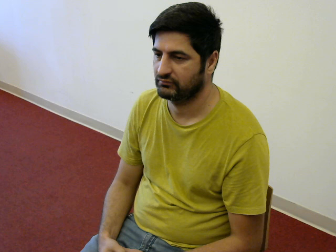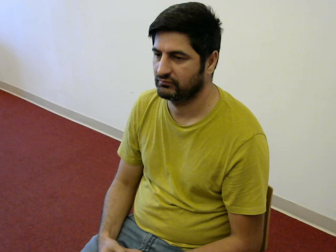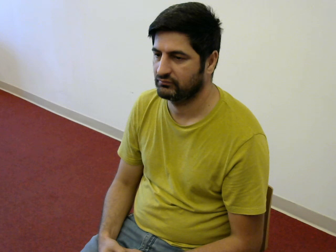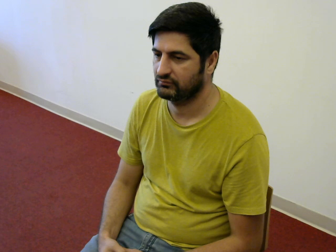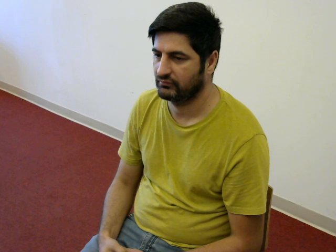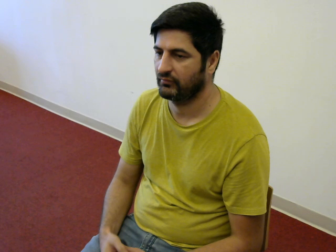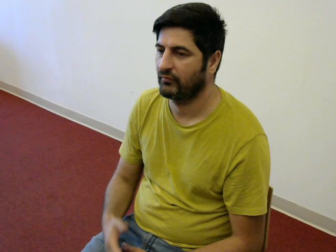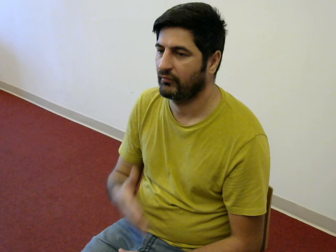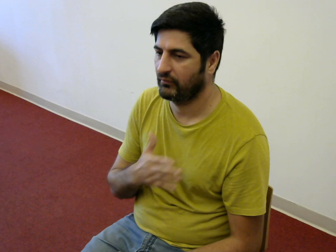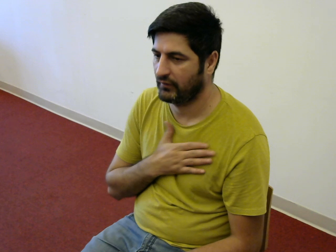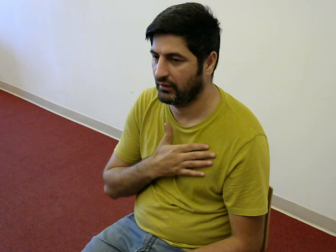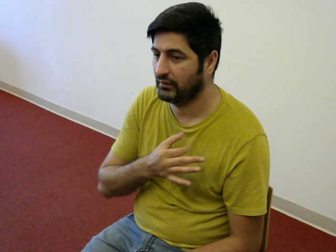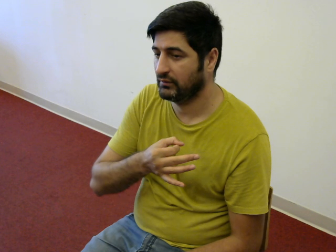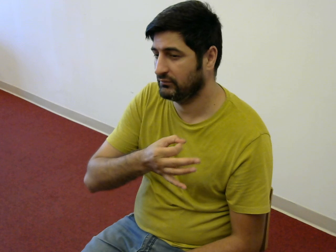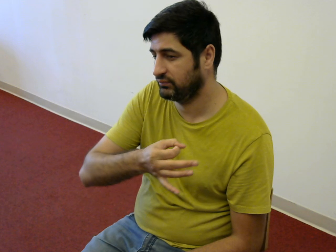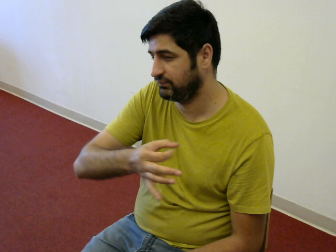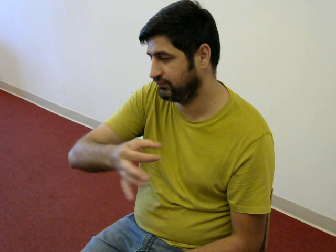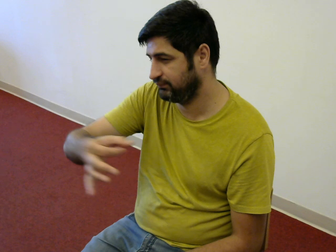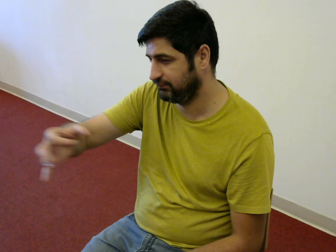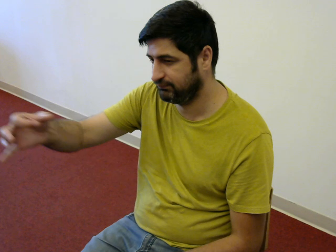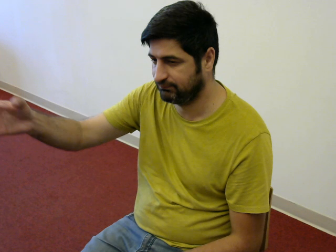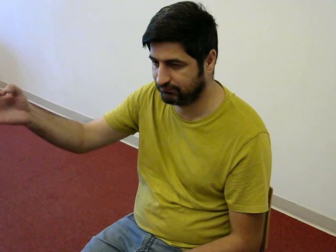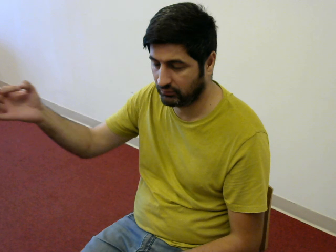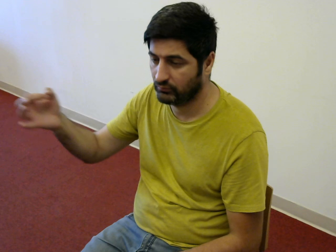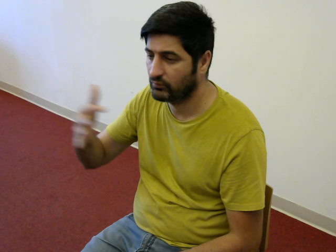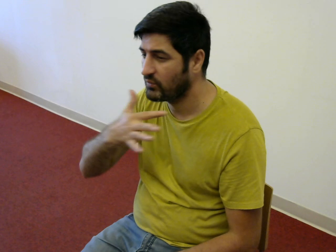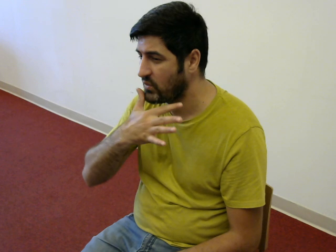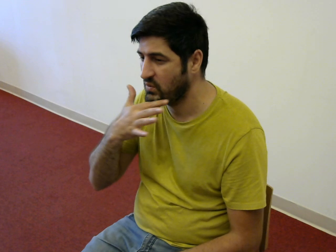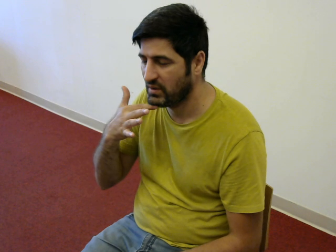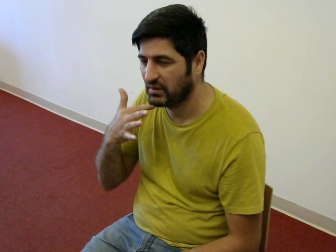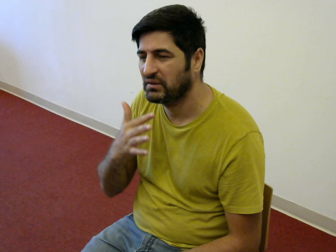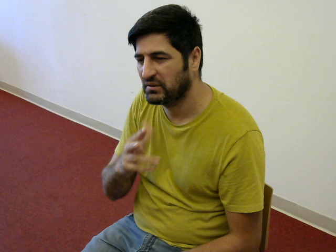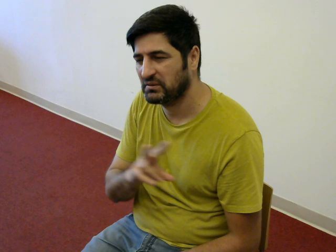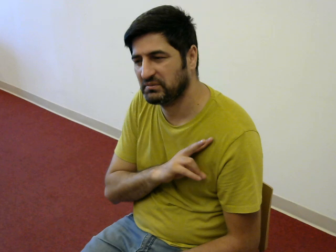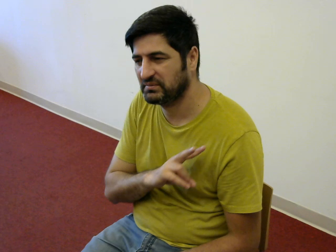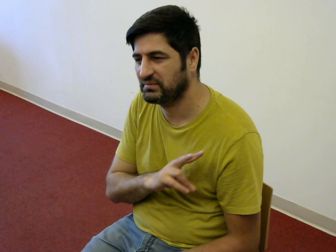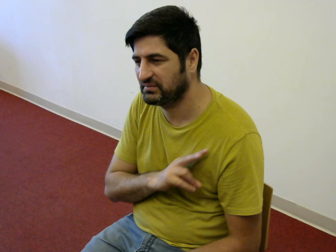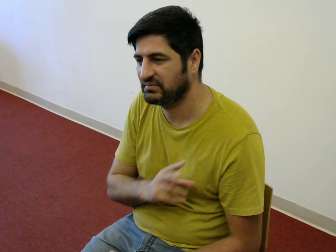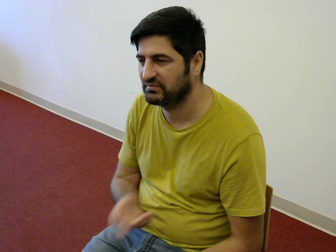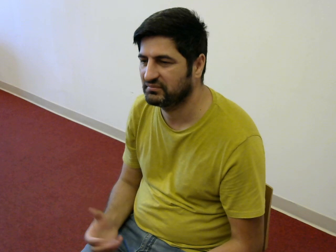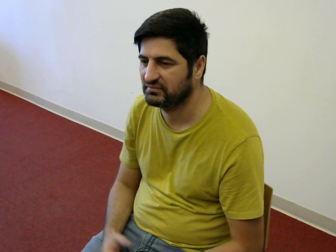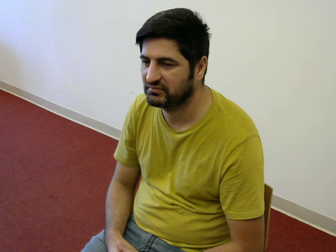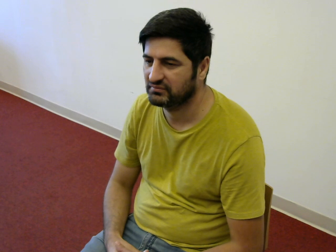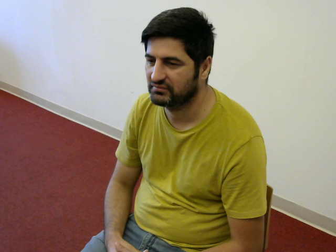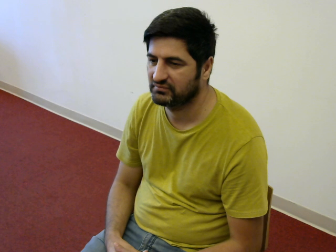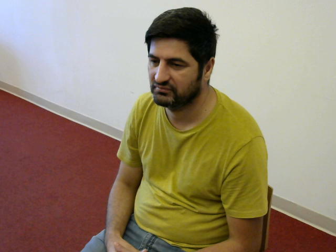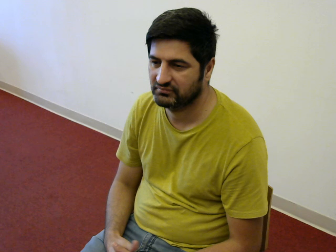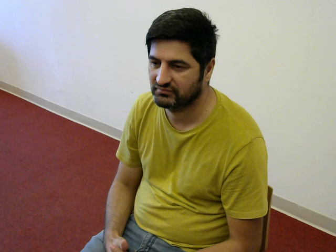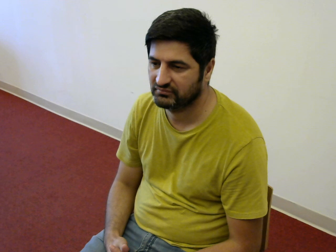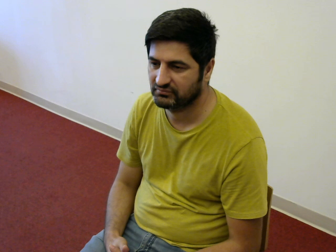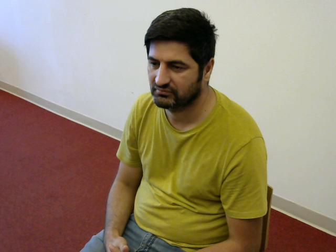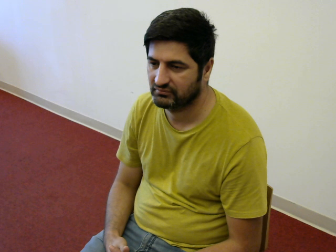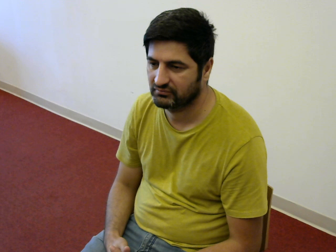Mən səyahət etməyi çox sevirəm